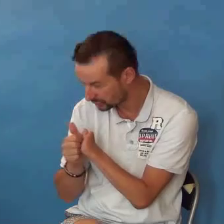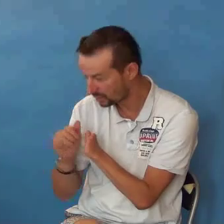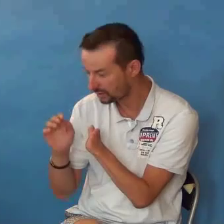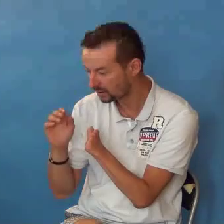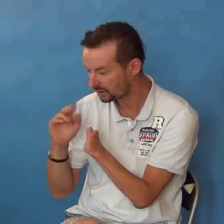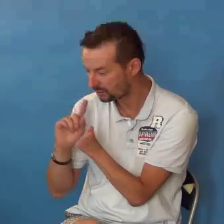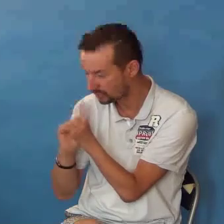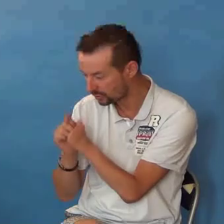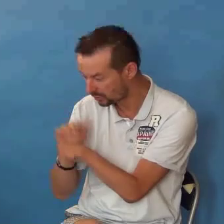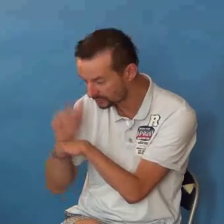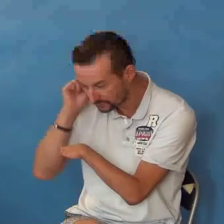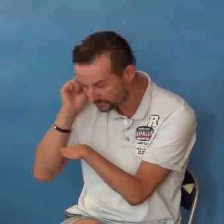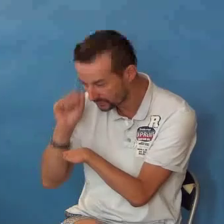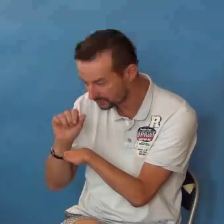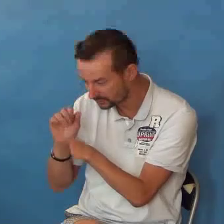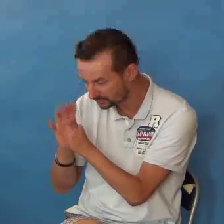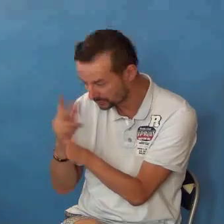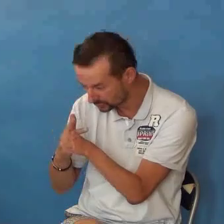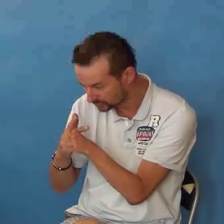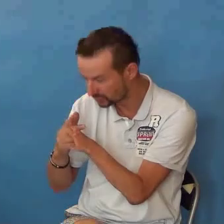Spotkanie z koleżanką trwa do dziewiętnastej trzydzieści.